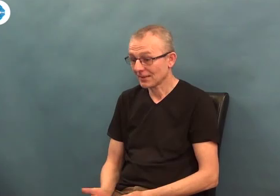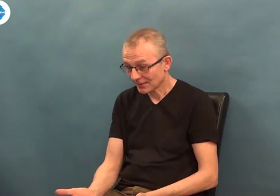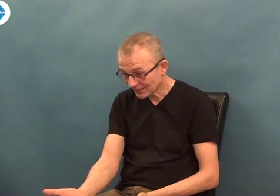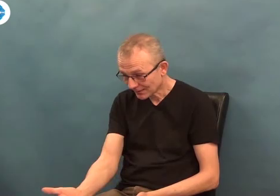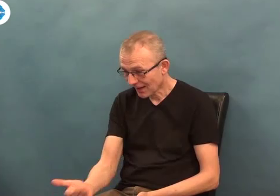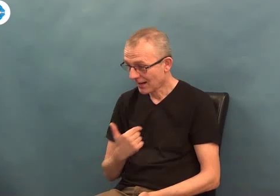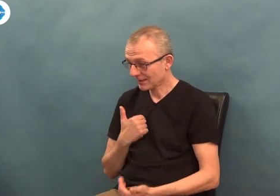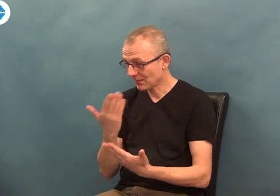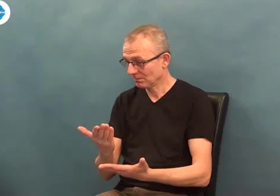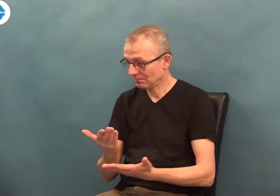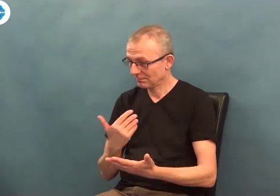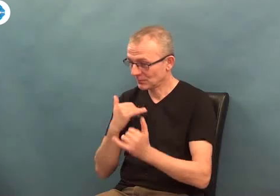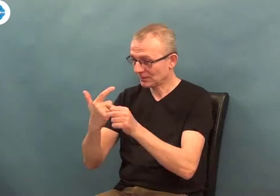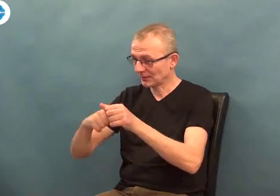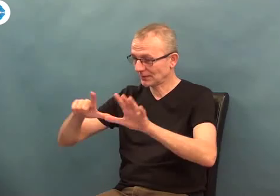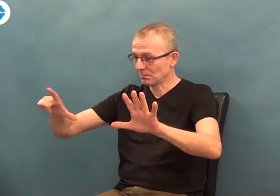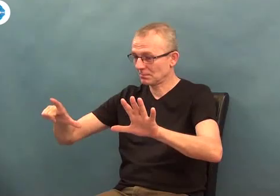Dam ci dwudziestego siódmego.